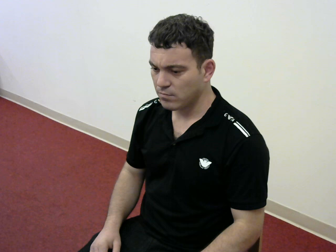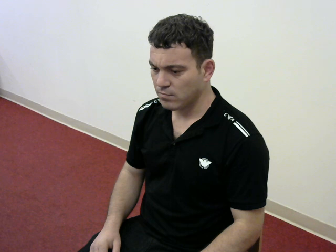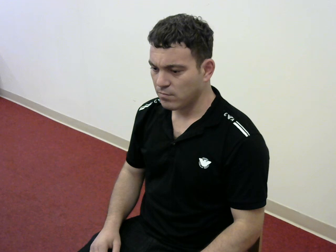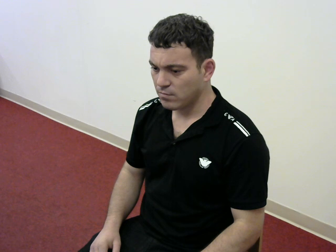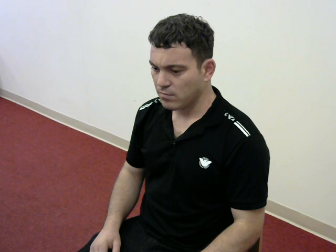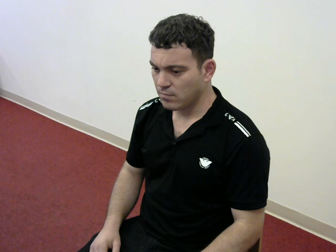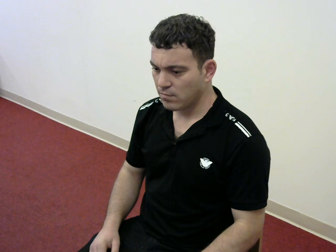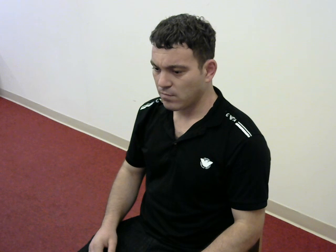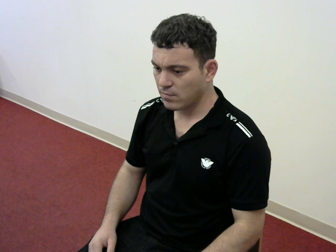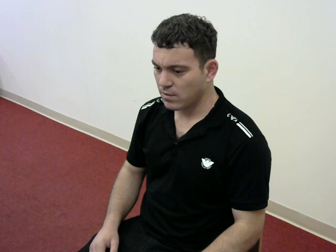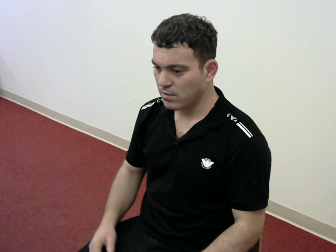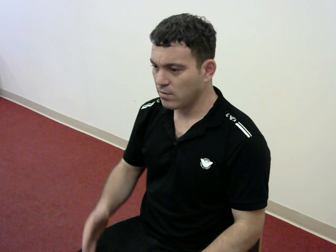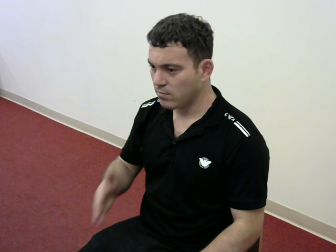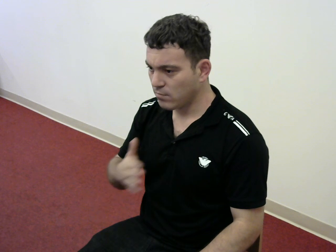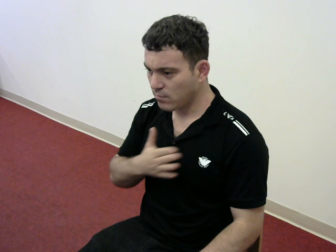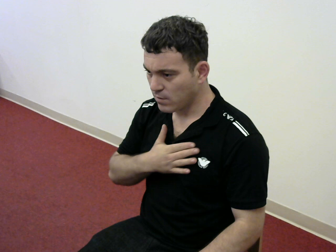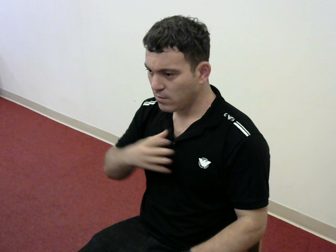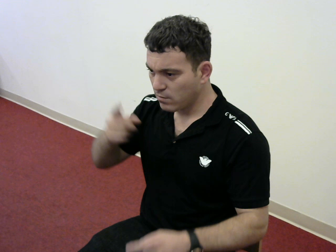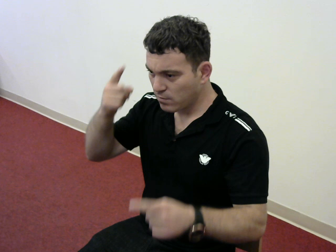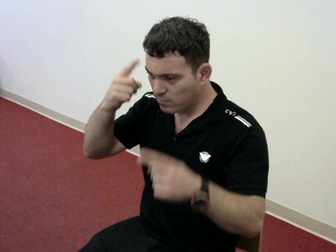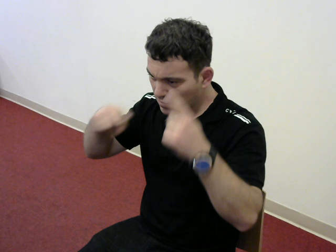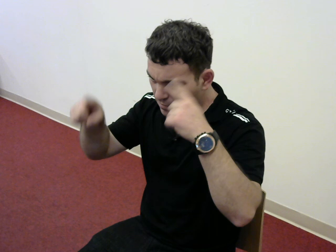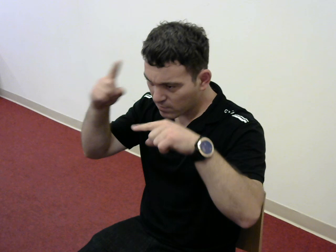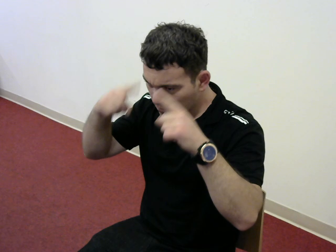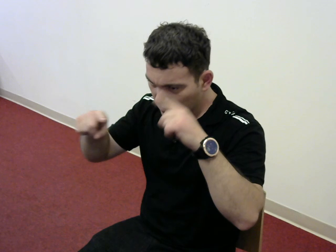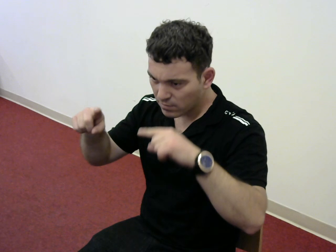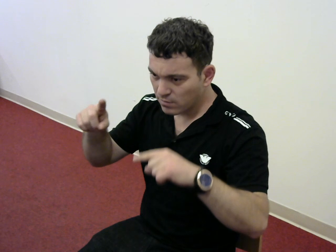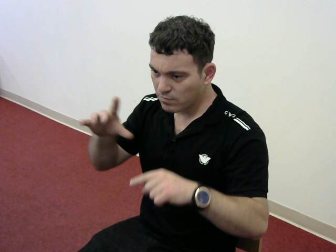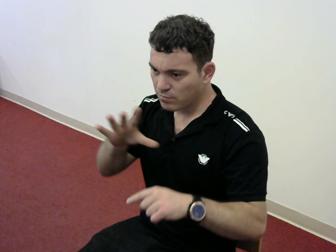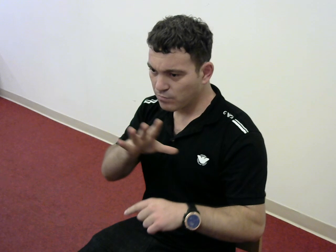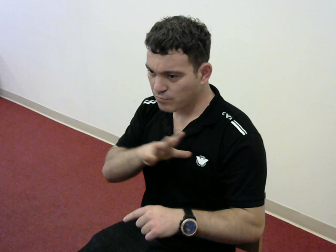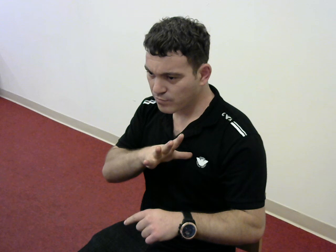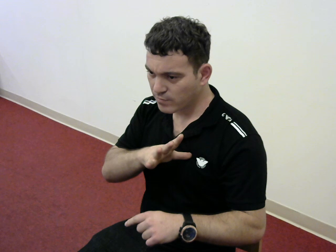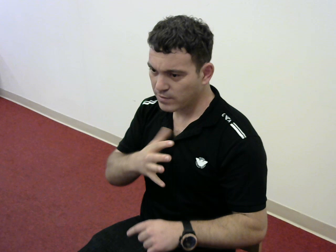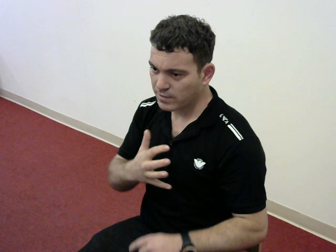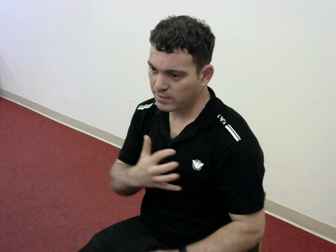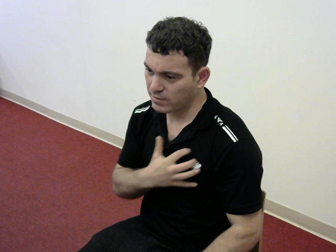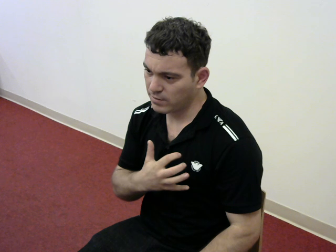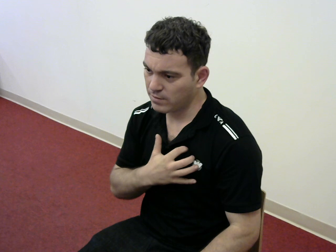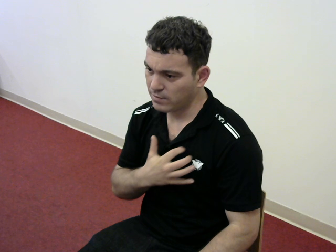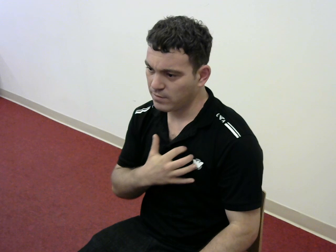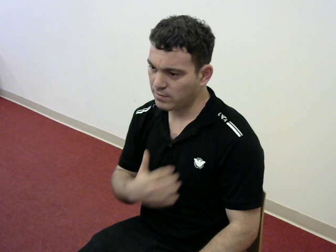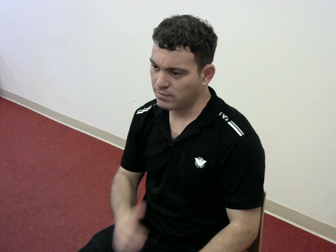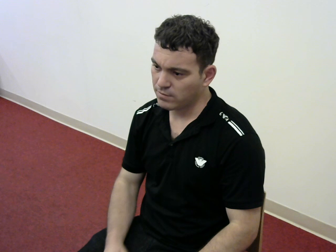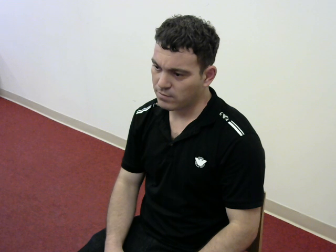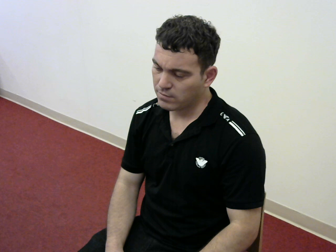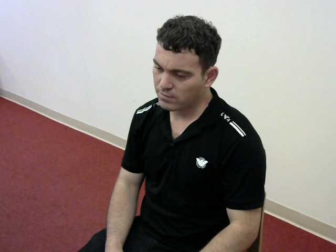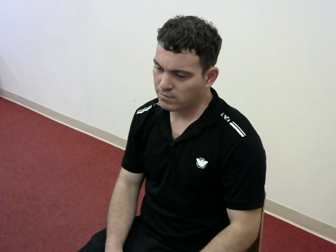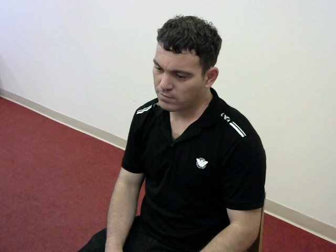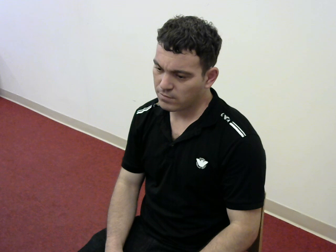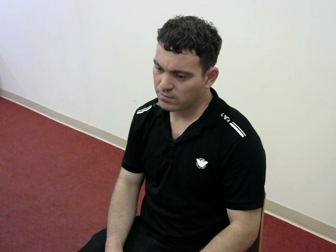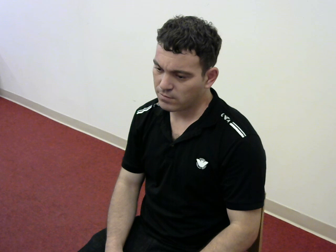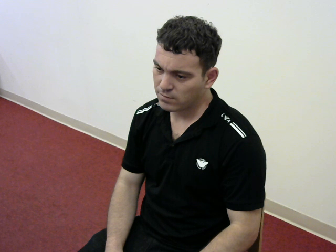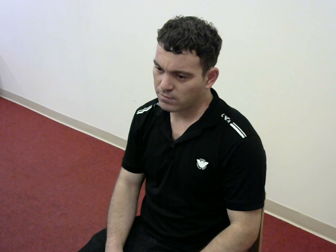Mən dizayner olmaq istəyirəm